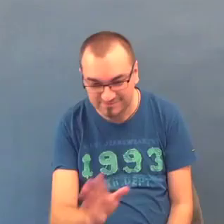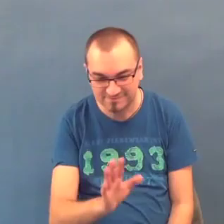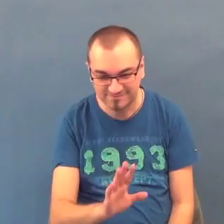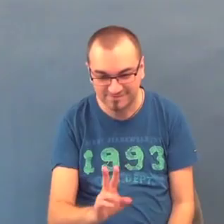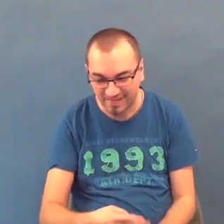Kiedy masz wolne?